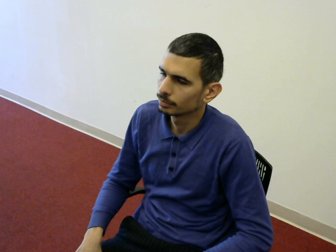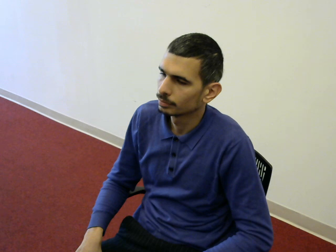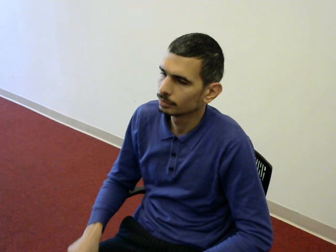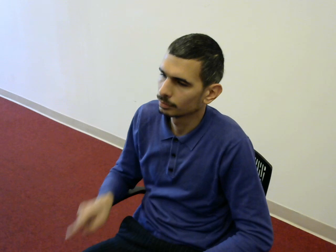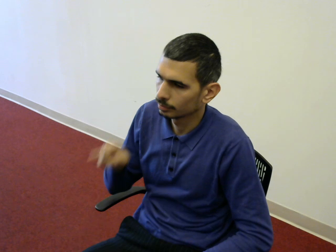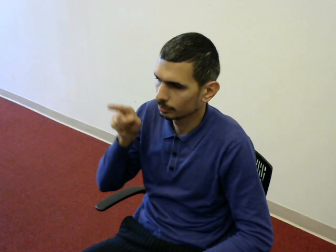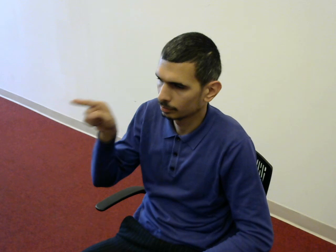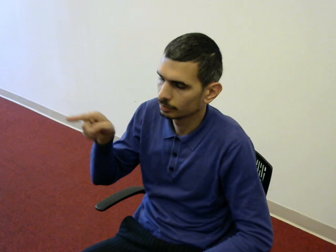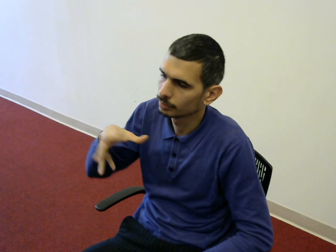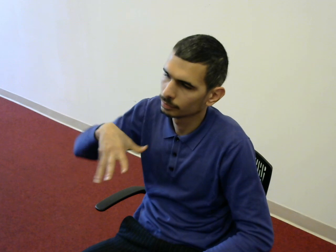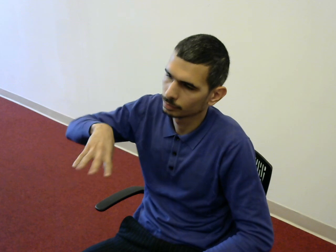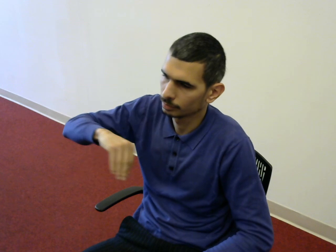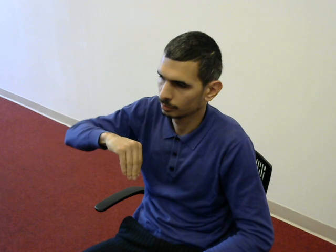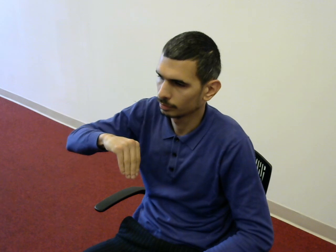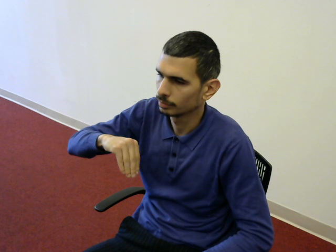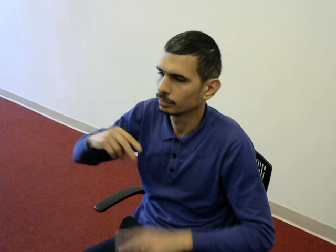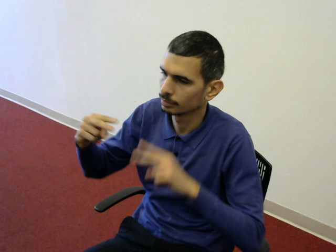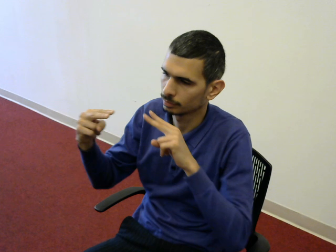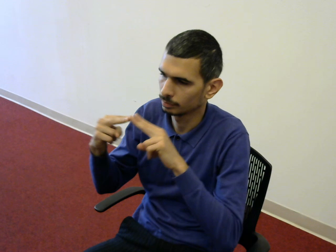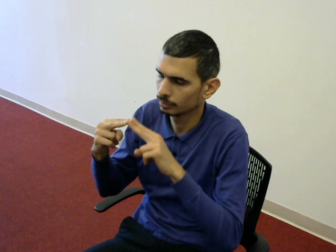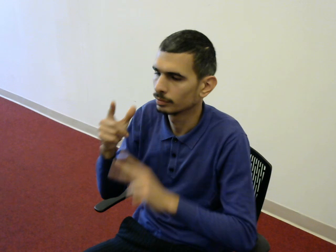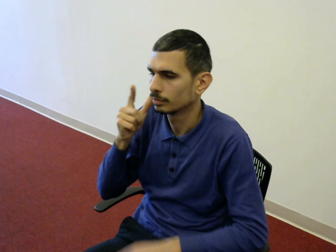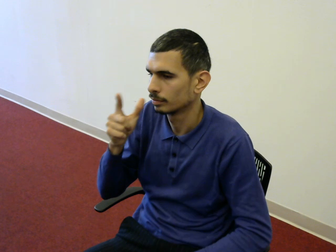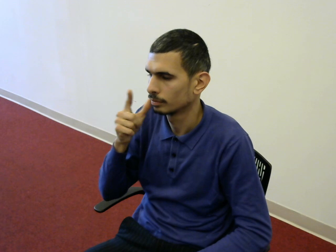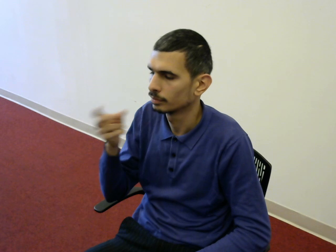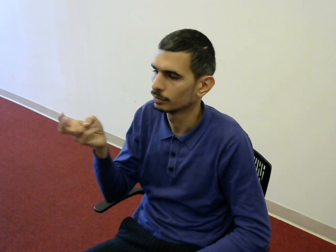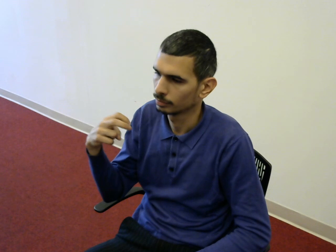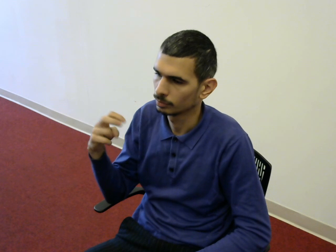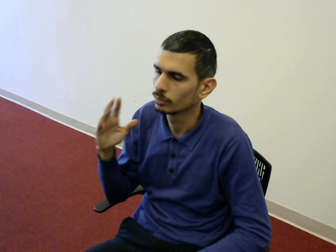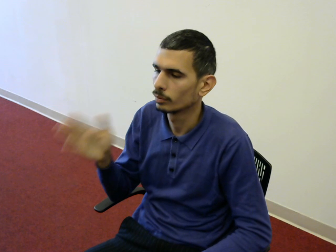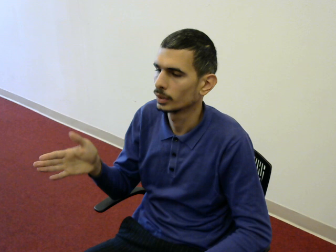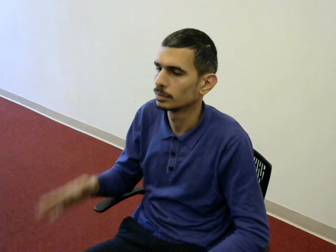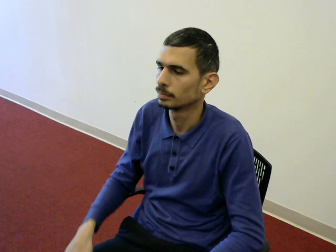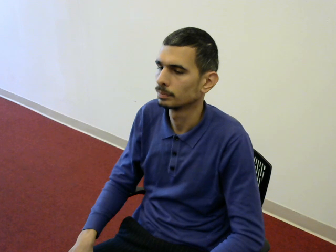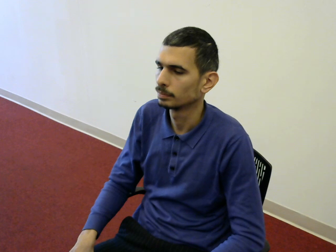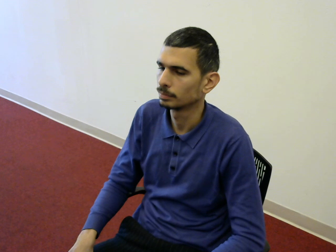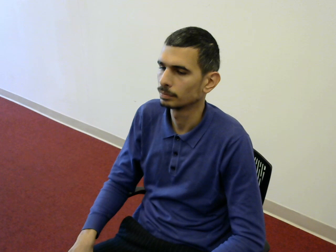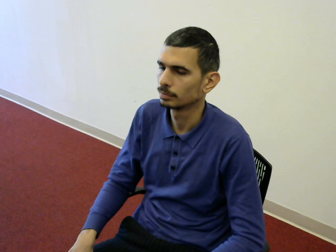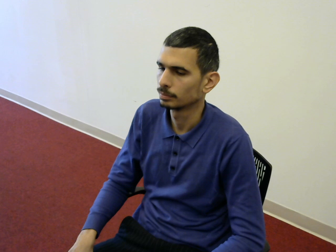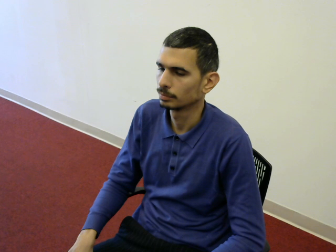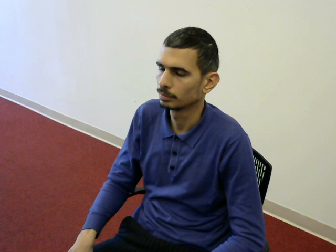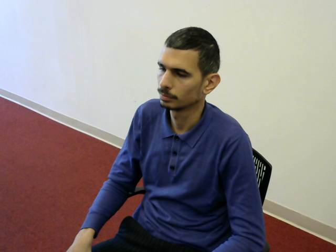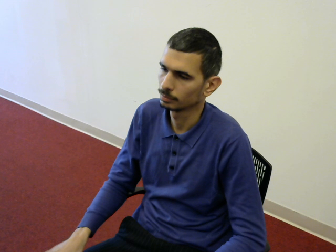O, bizi görməyə birisigün gələcək